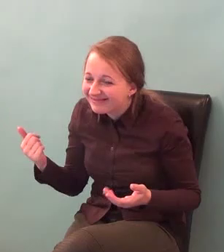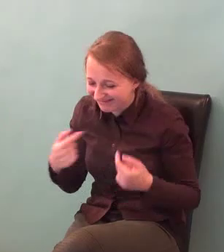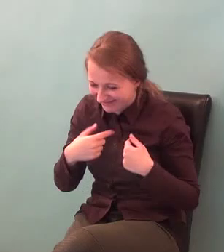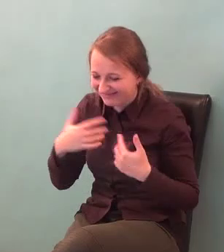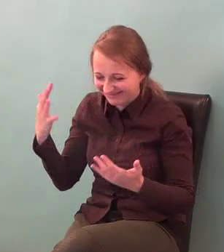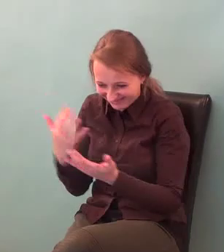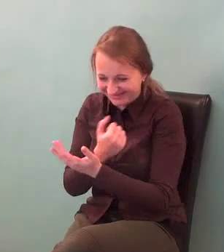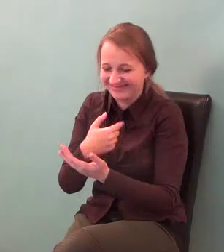Ja biorę.